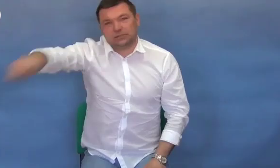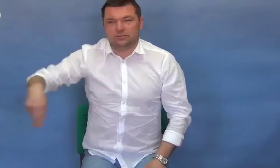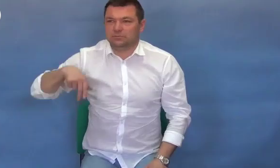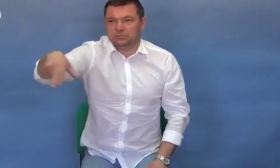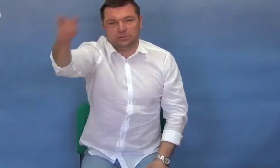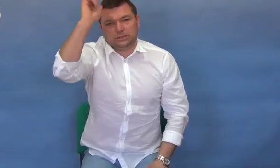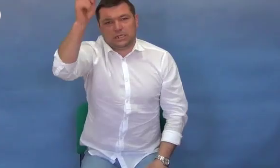Zakaz wejścia.